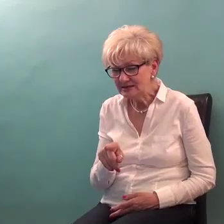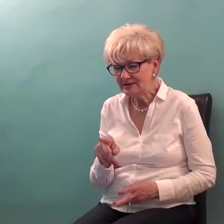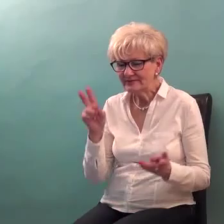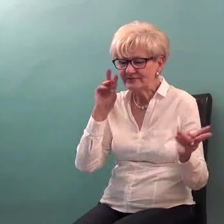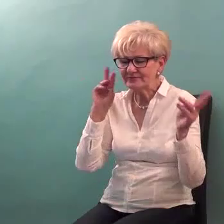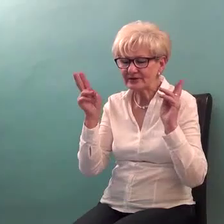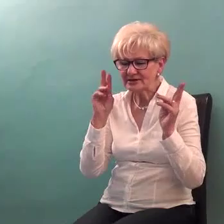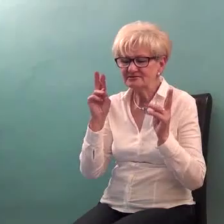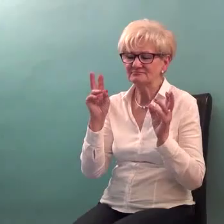Fryzjer.